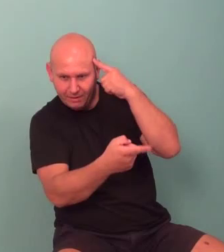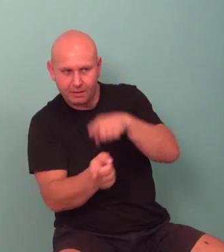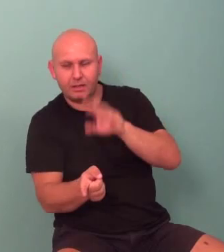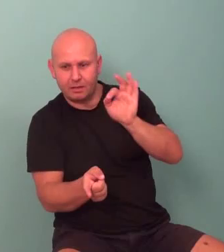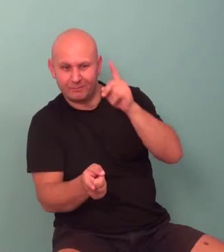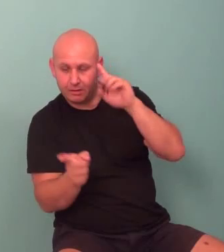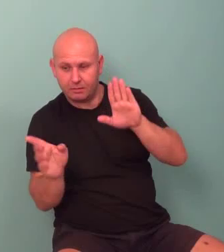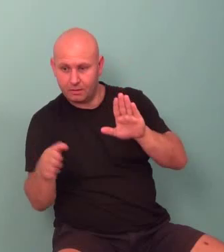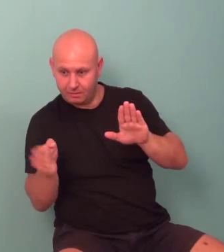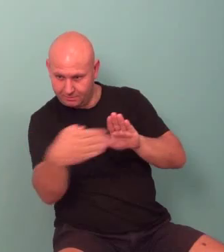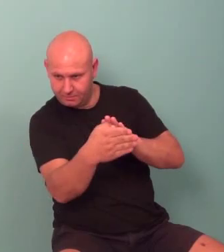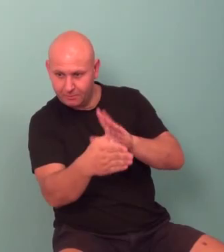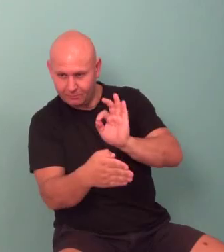Dobrze, chłopiec kiwa głową i pokazuje jeszcze raz te kierunki.